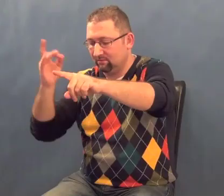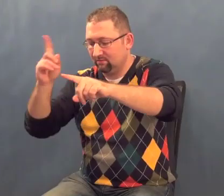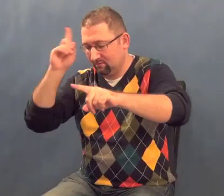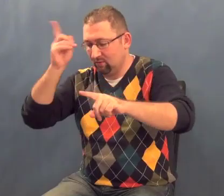Tak, tak.